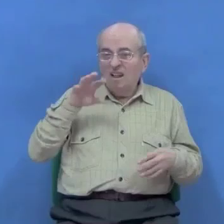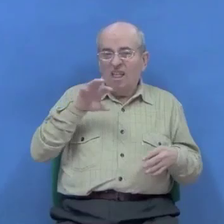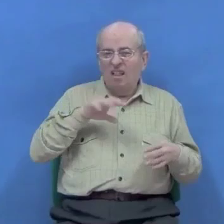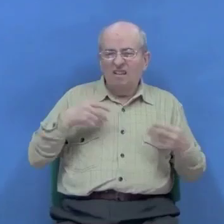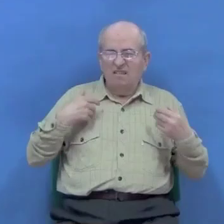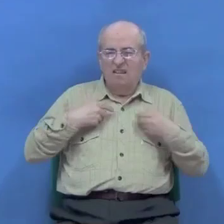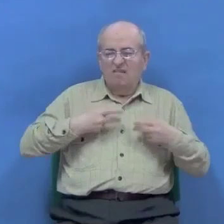Ludzie oglądają.